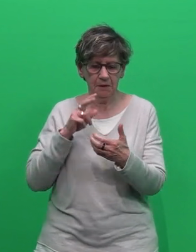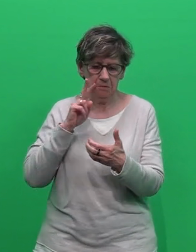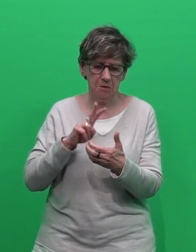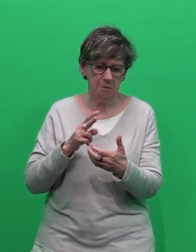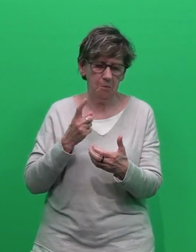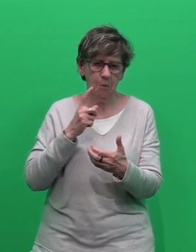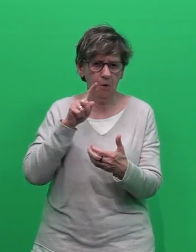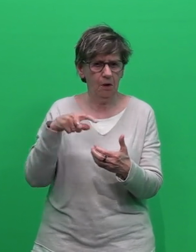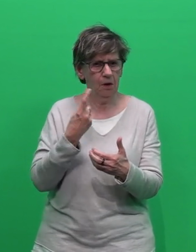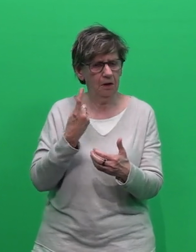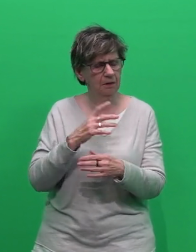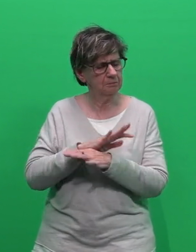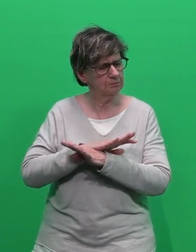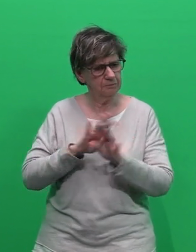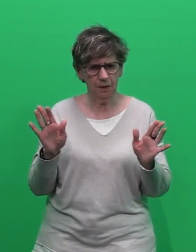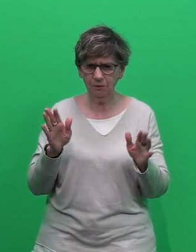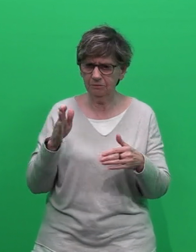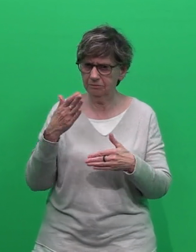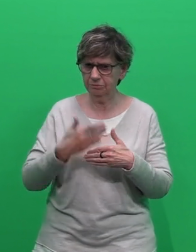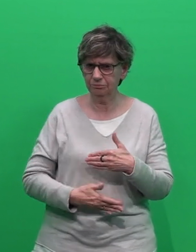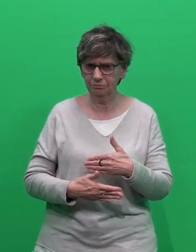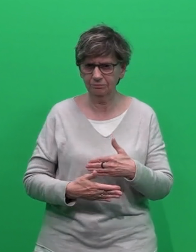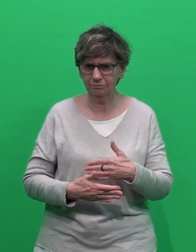Miro el mòbil durant una hora i prou, em poso el límit.